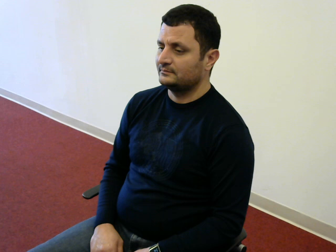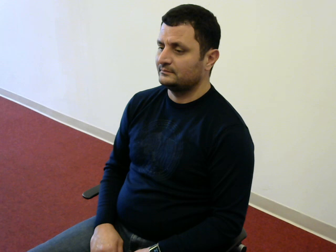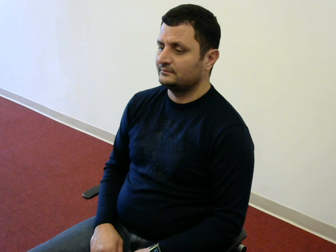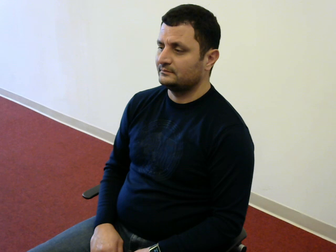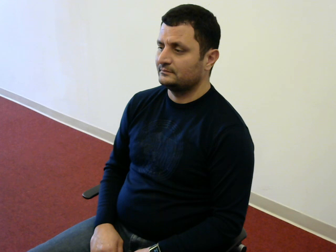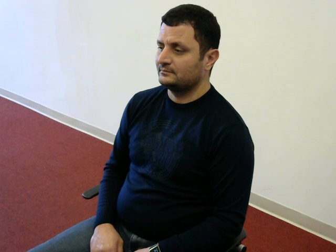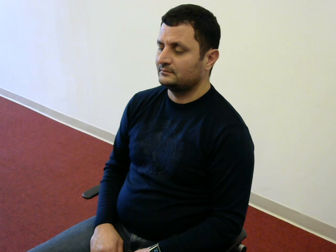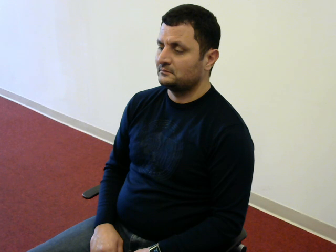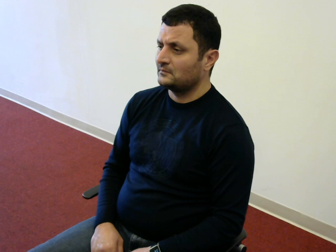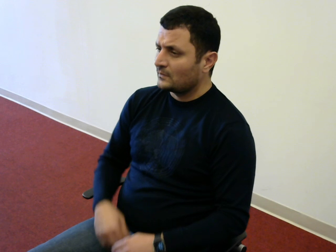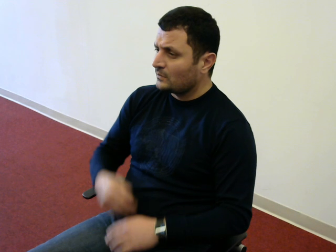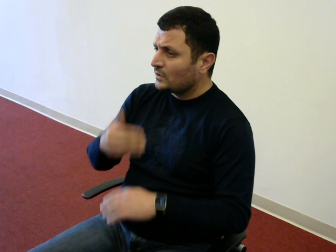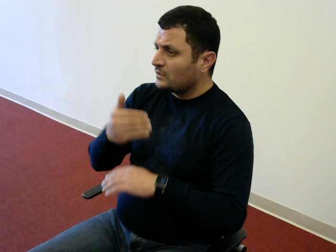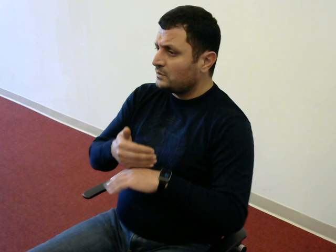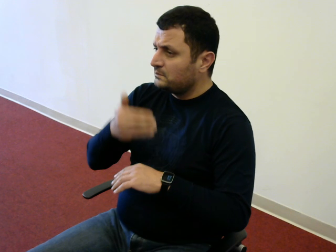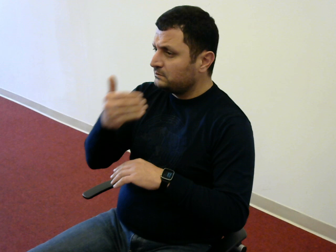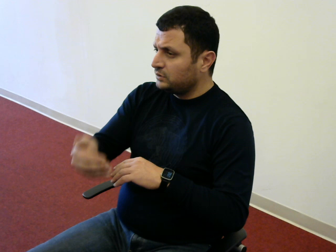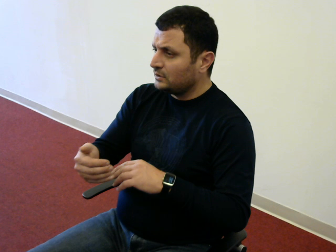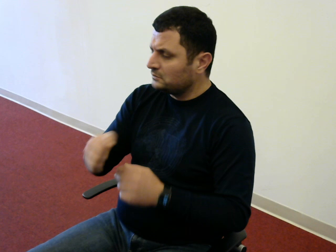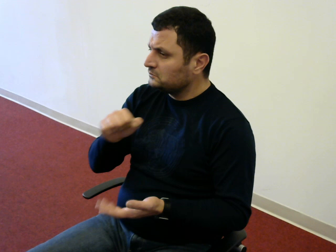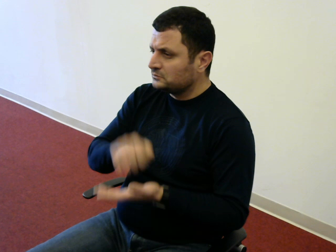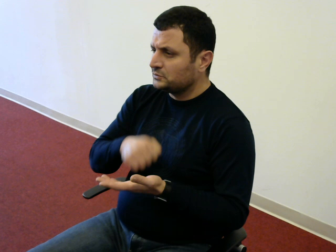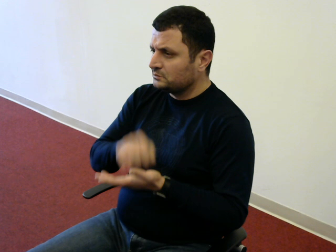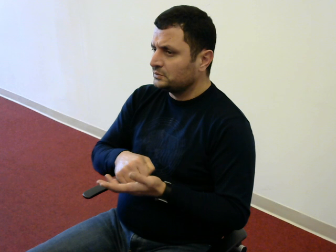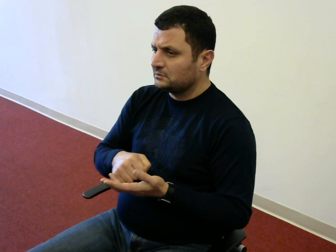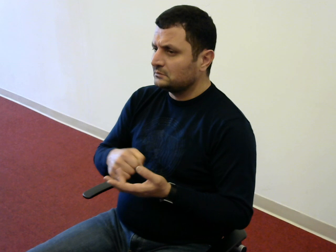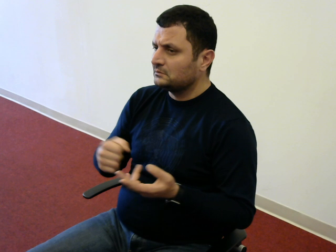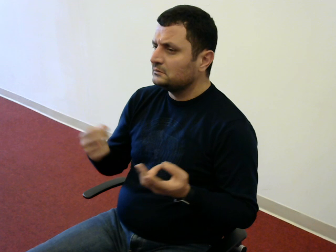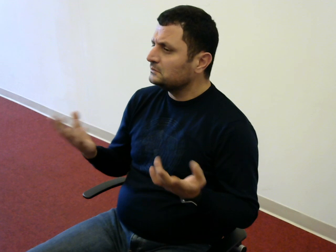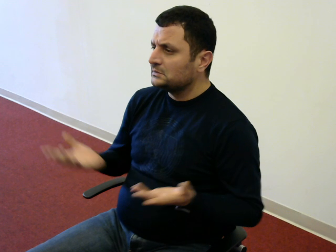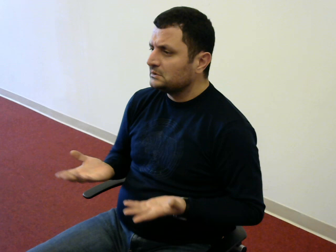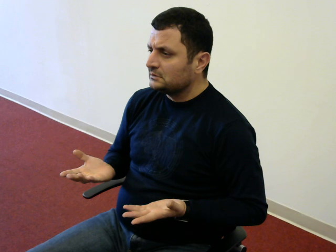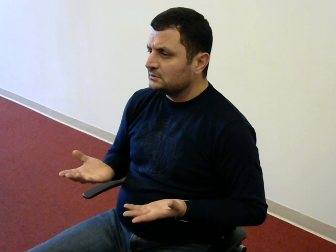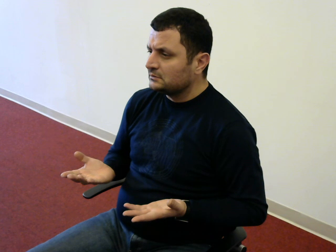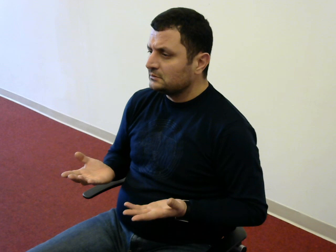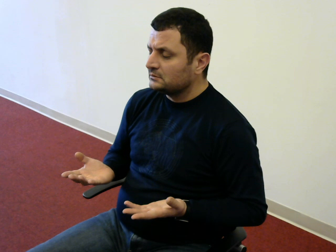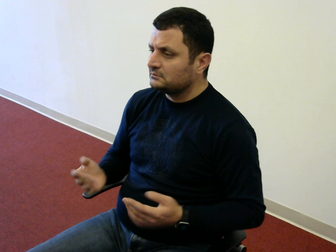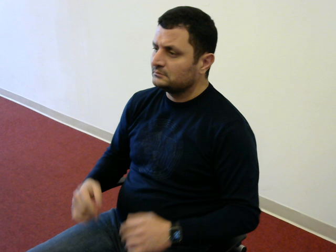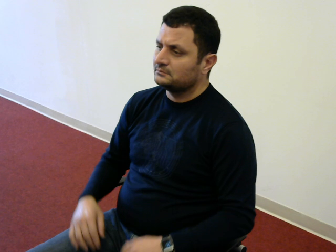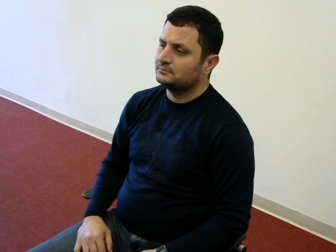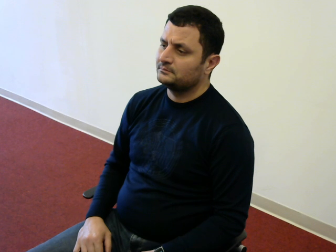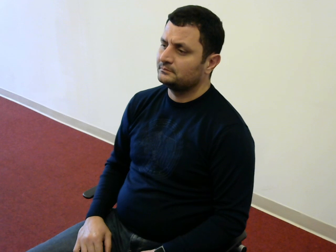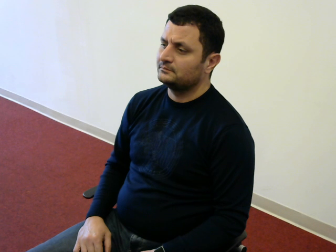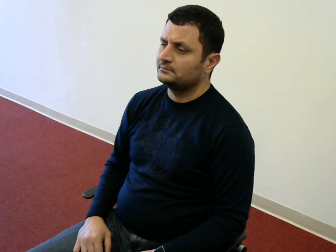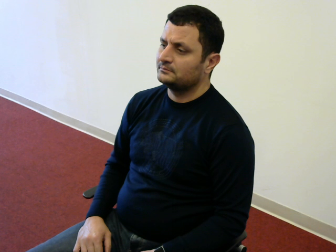Gecikməyinizin səbəbi nədir?